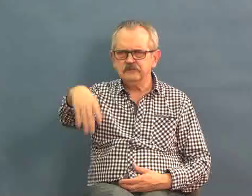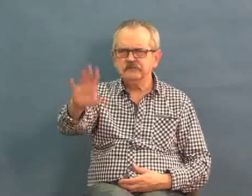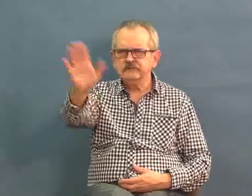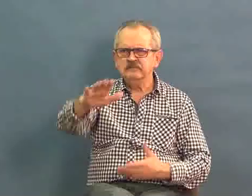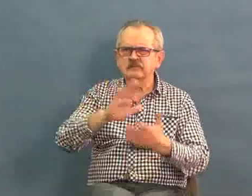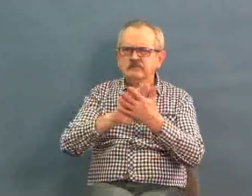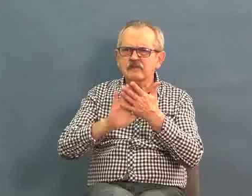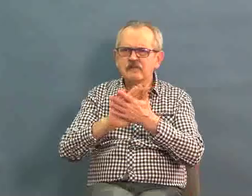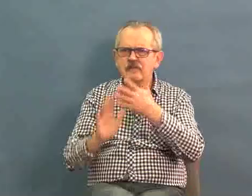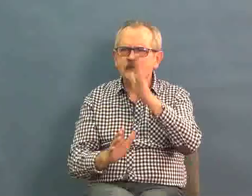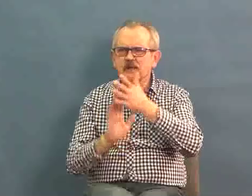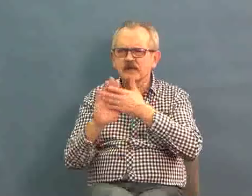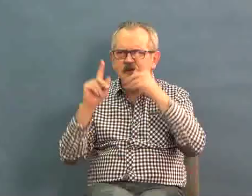Migasz "Myszka Miki".